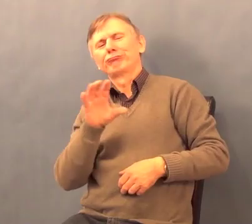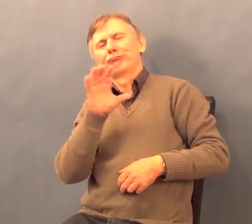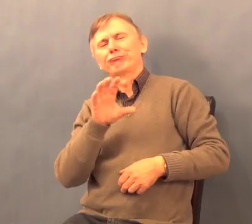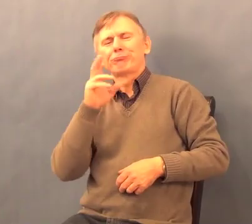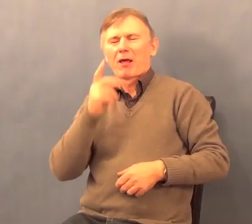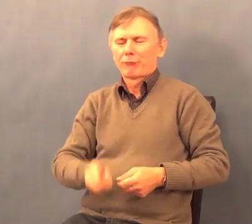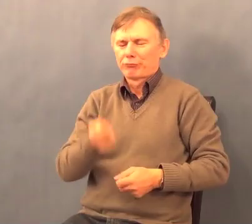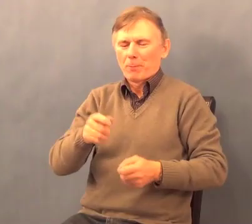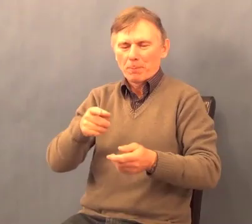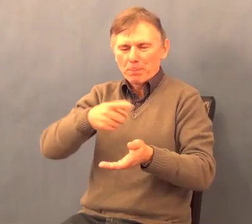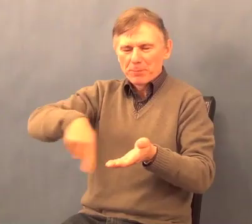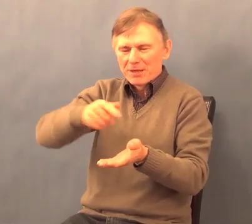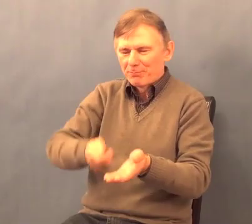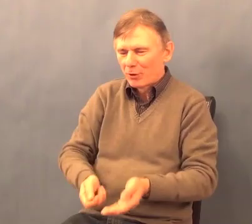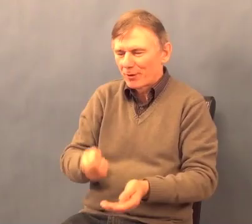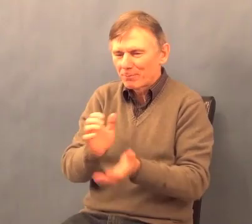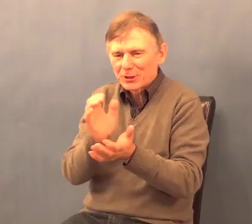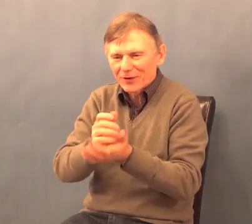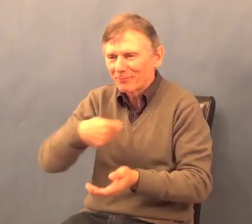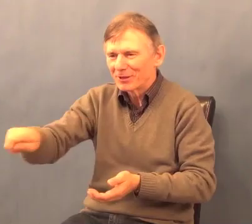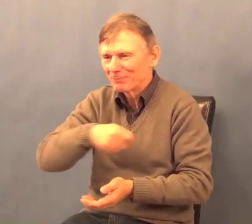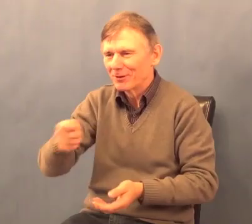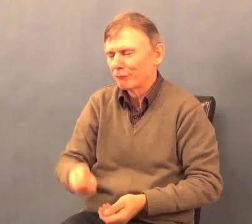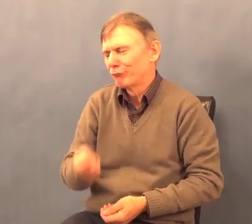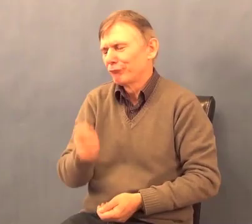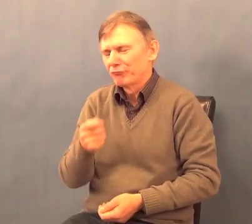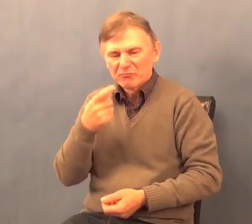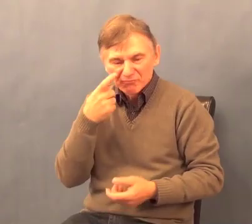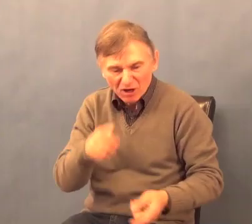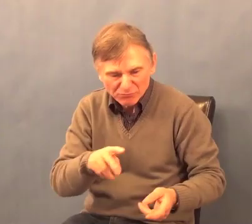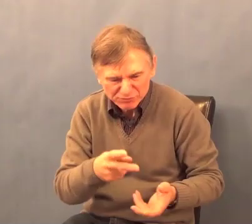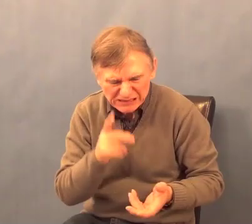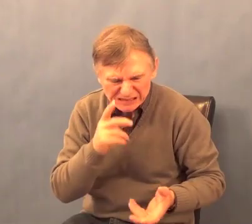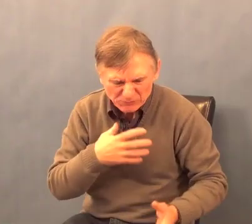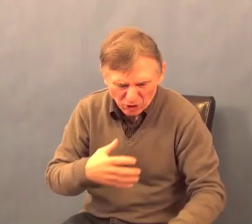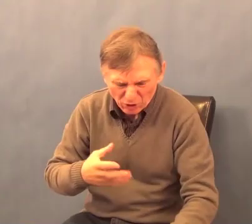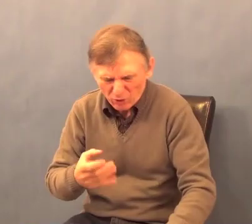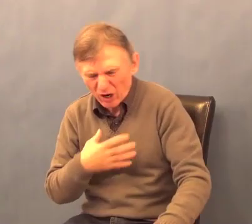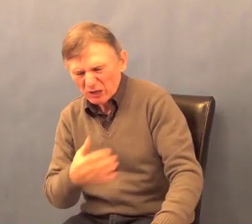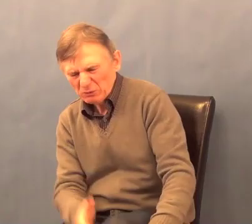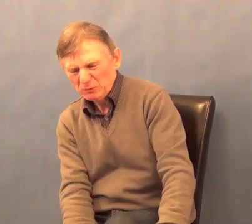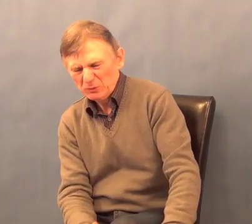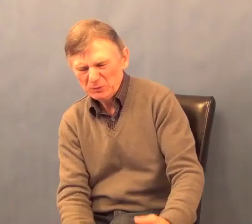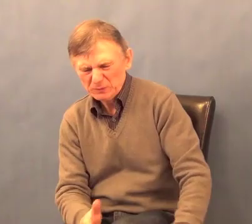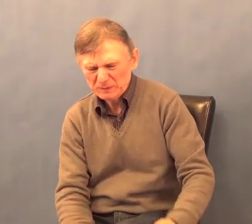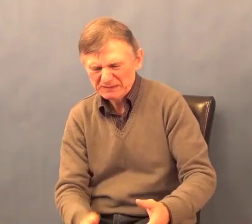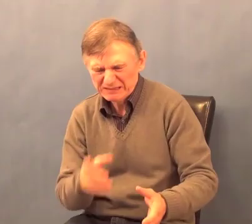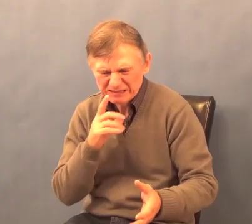Jeden z chłopców bawił się paletką i piłką ping-pongową, zauważył na ziemi chłopaka, który pociera obolałą nogę.